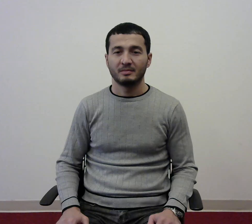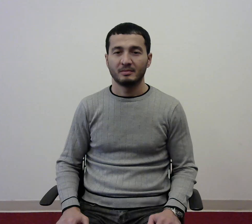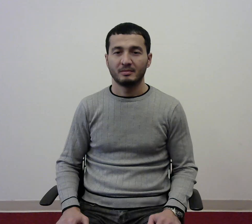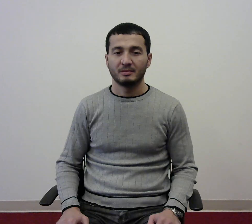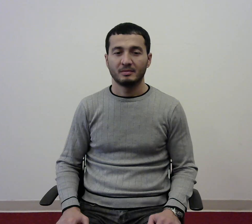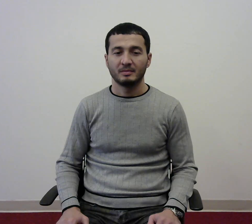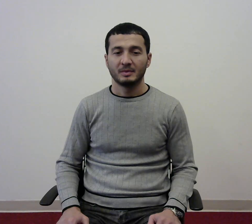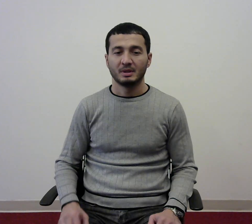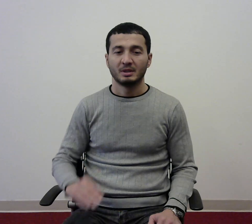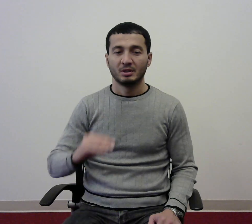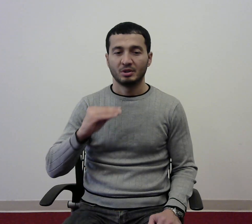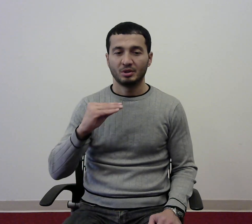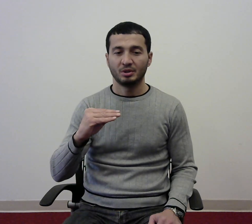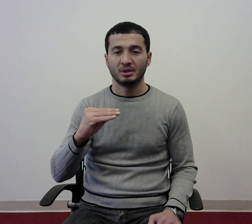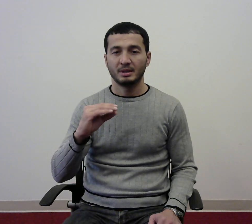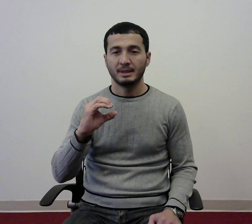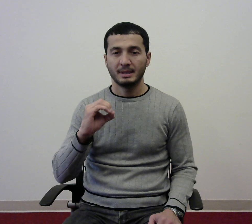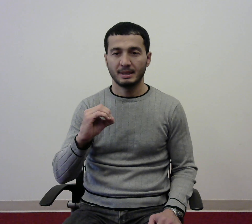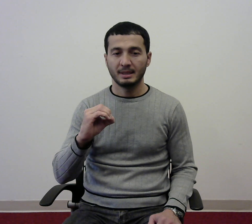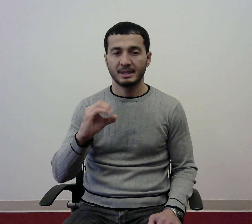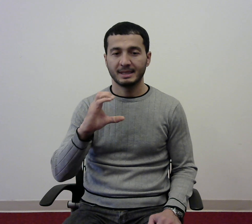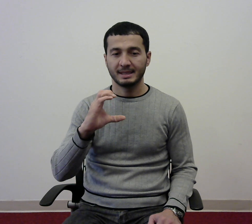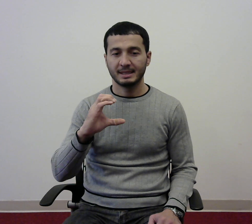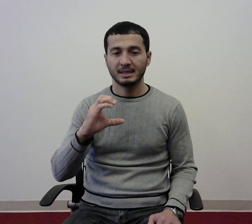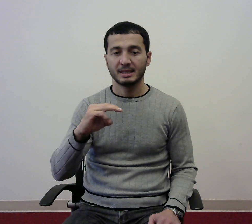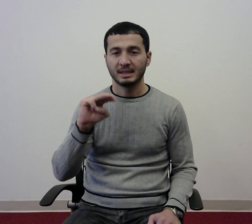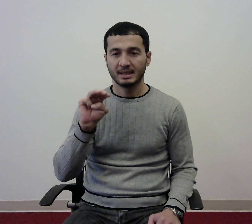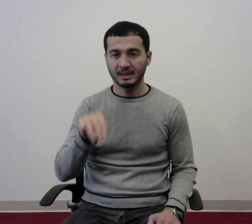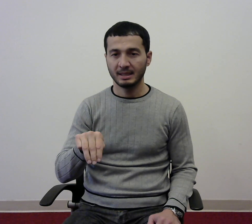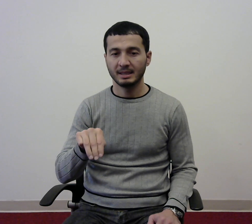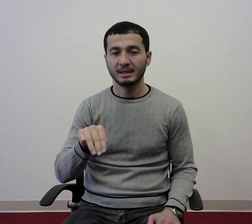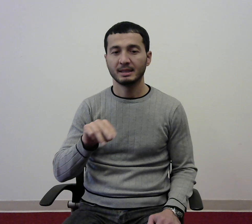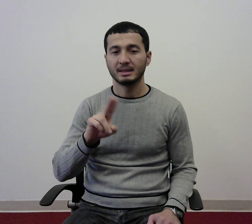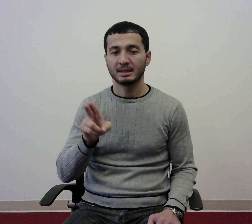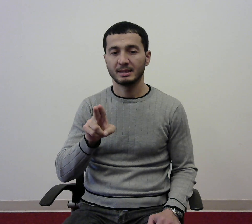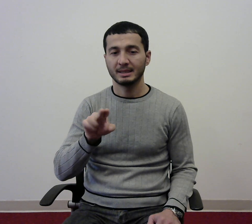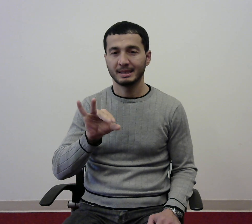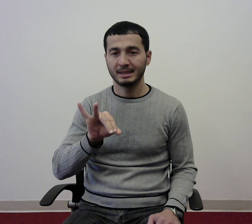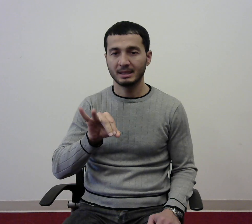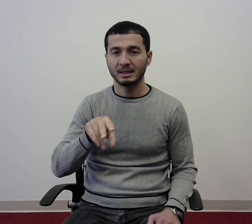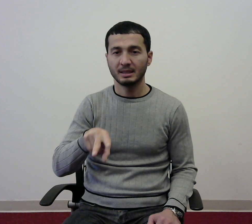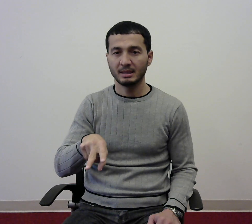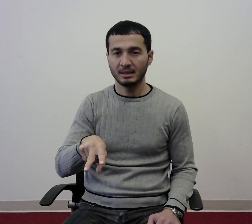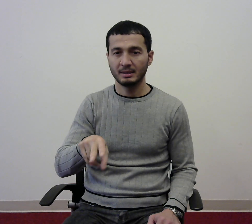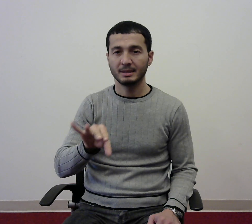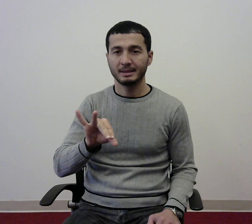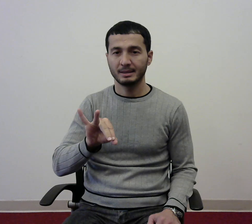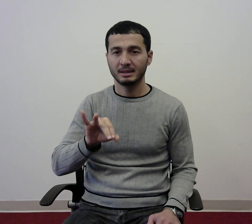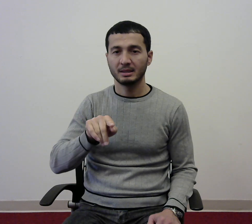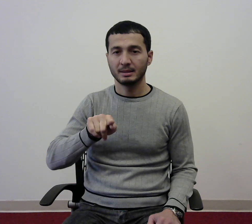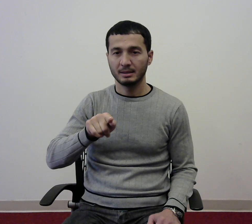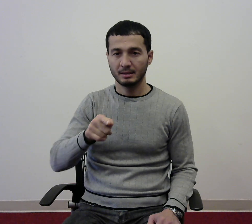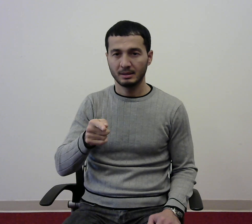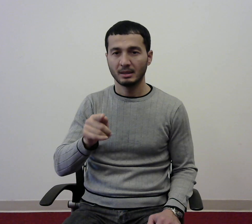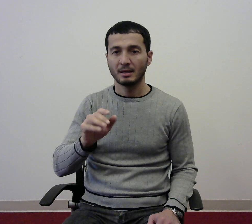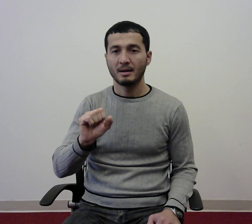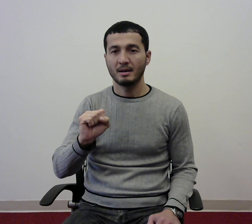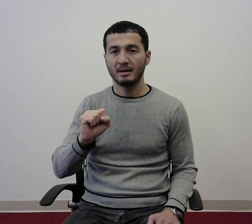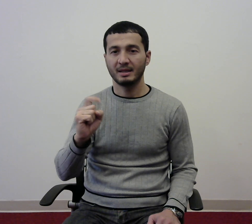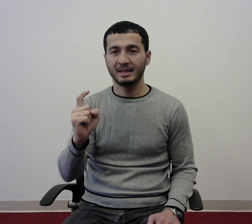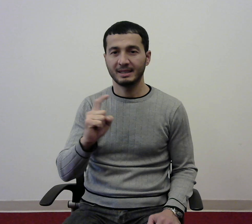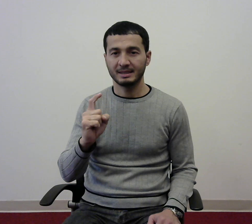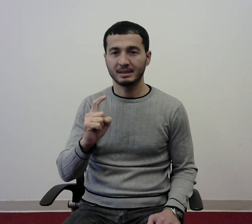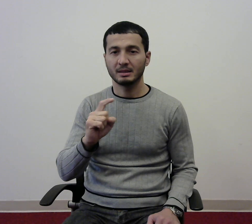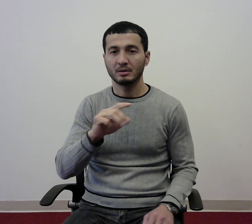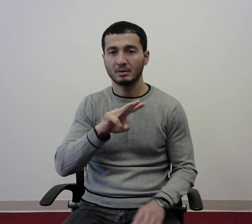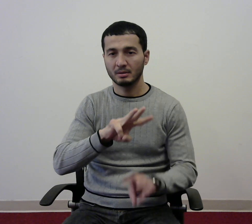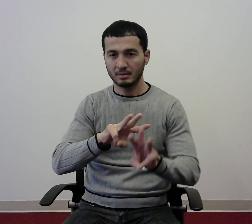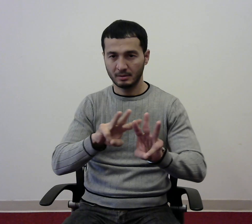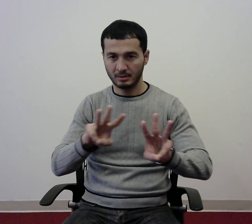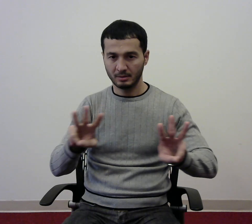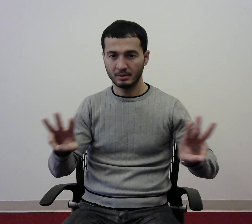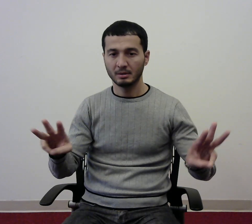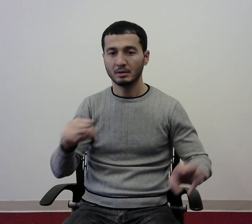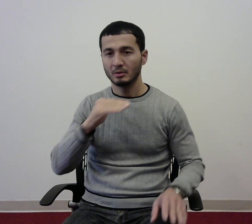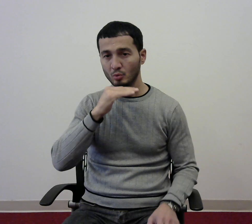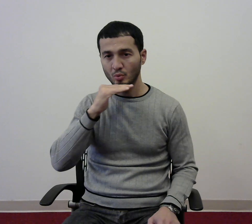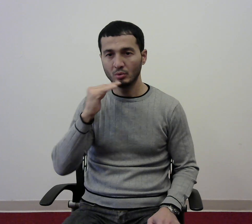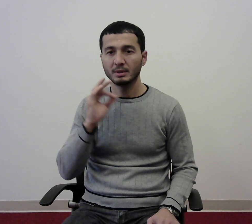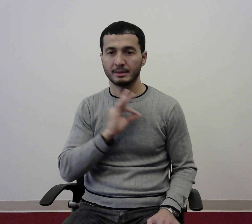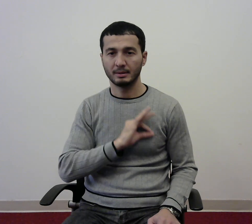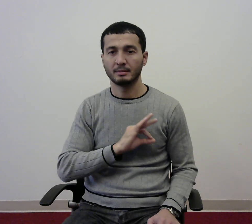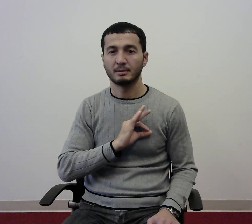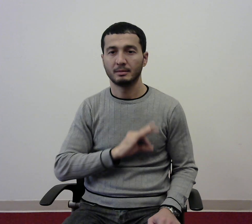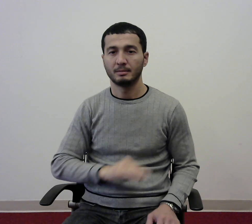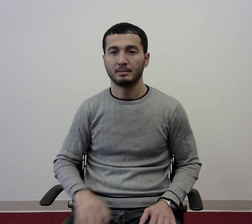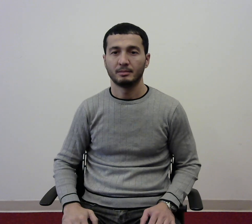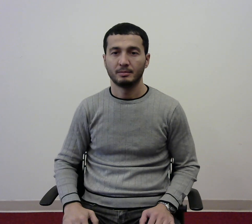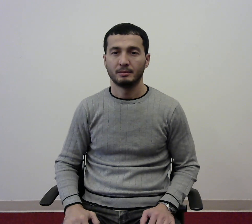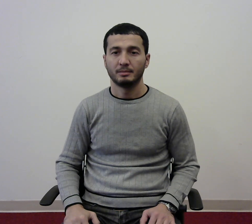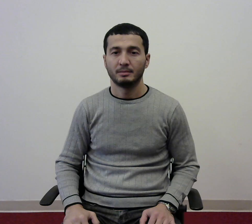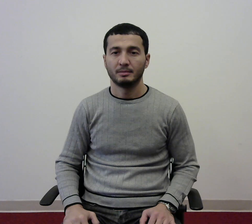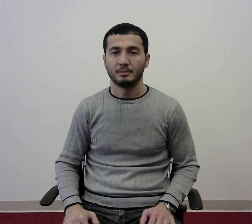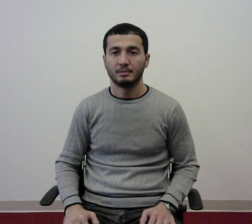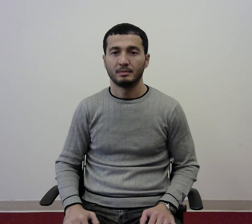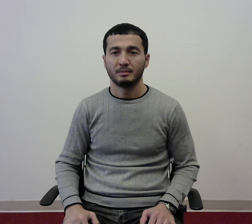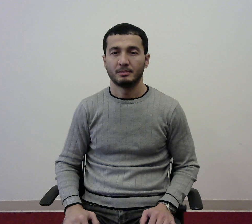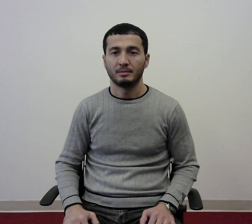Jestdili.az saytı çox faydalıdır